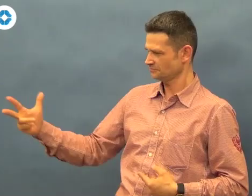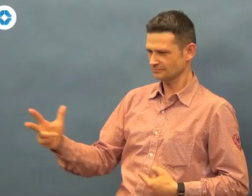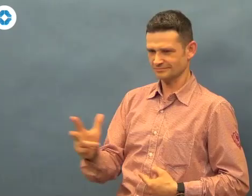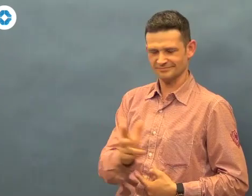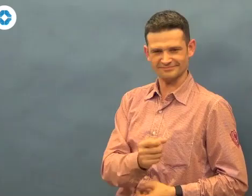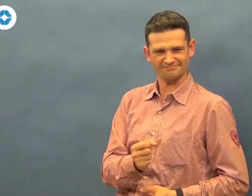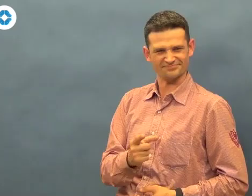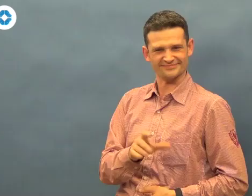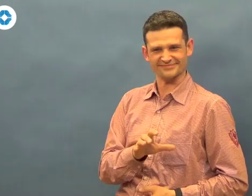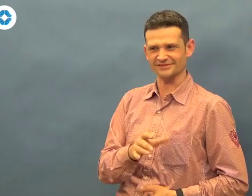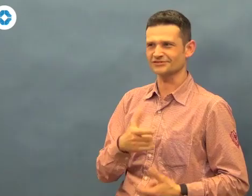Patrzył tylko na nich i nie zrobił nic.